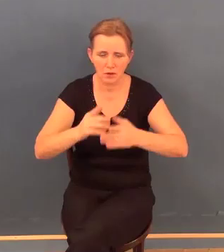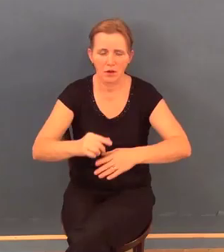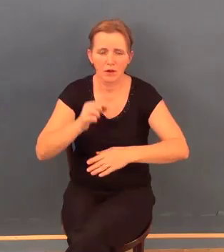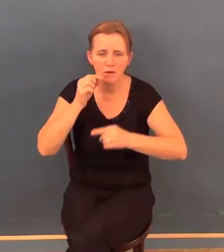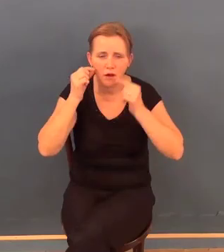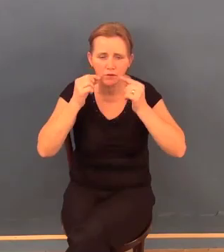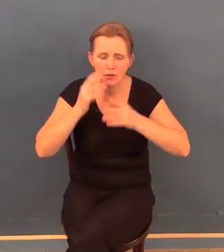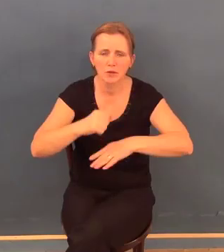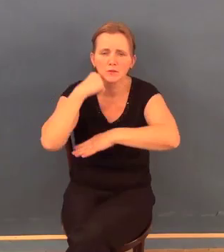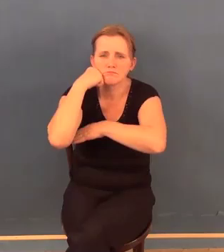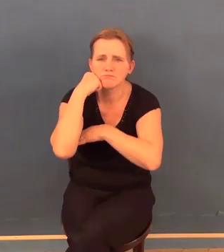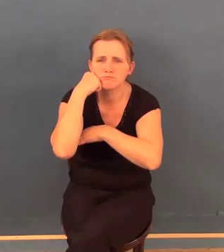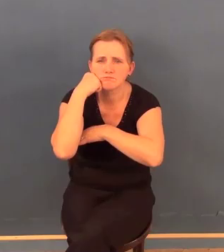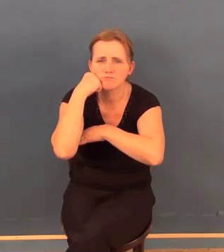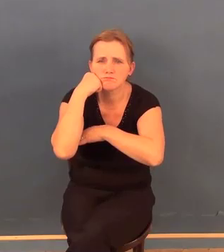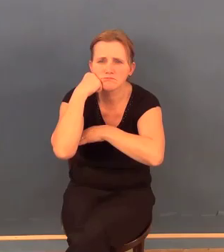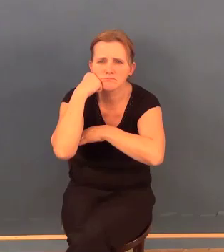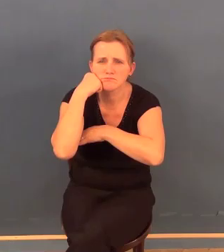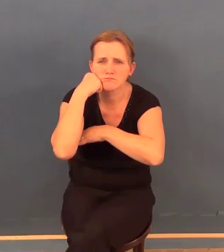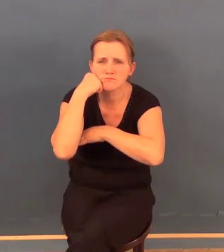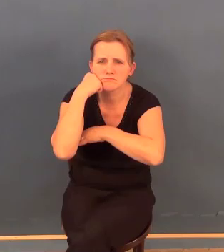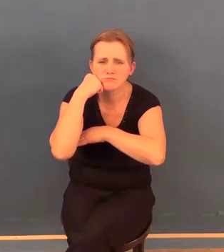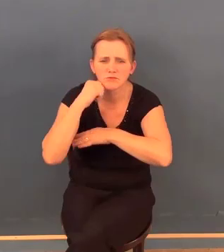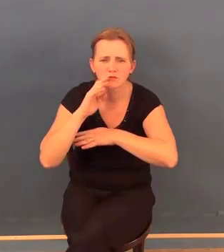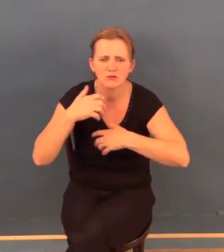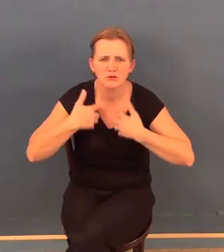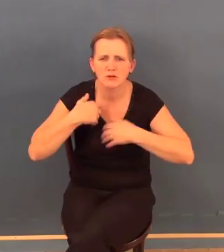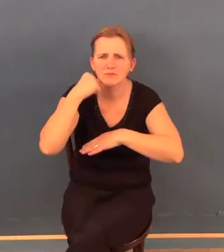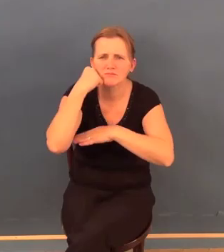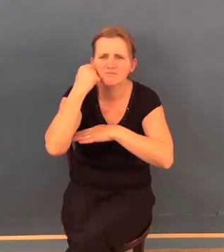Zły kot siedzi w oknie z podpartą głową.